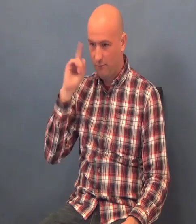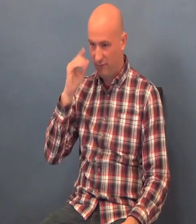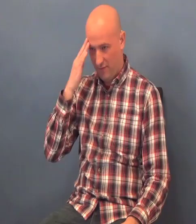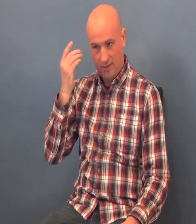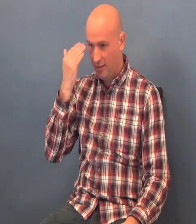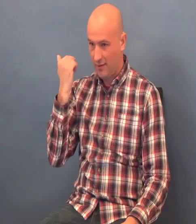Wie czy nie wie?